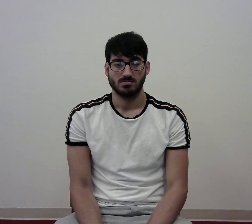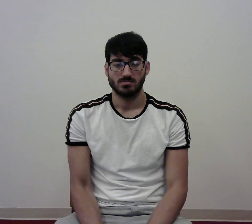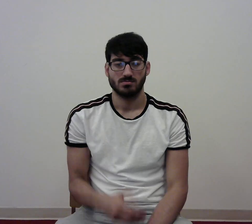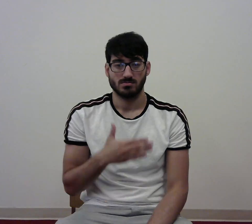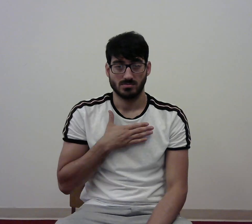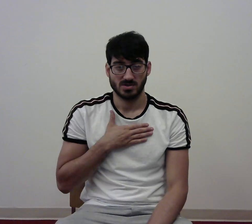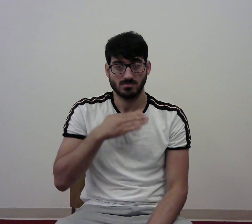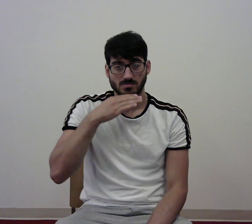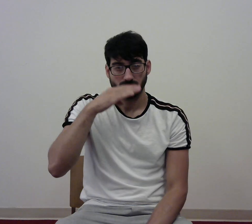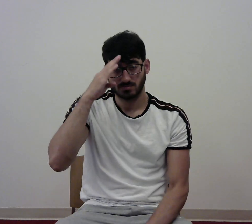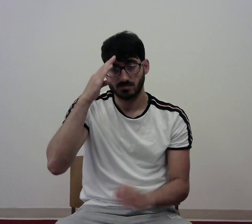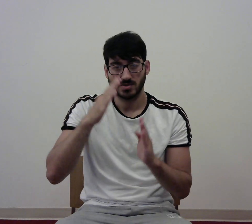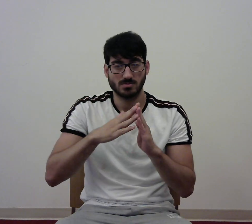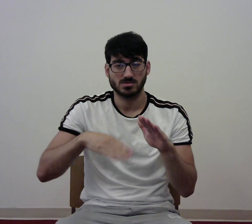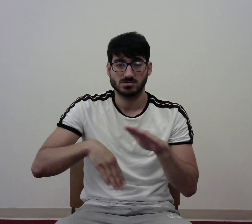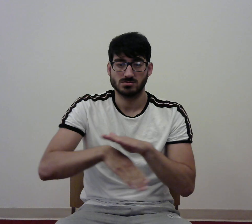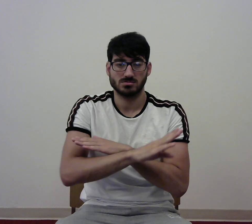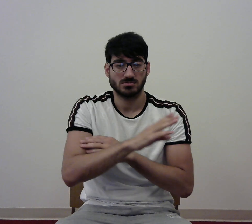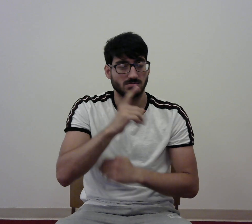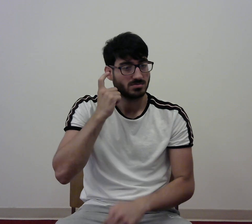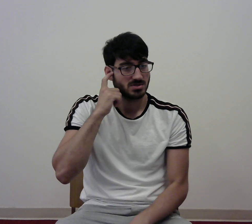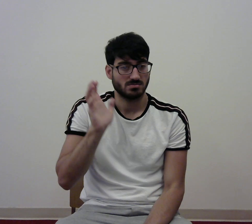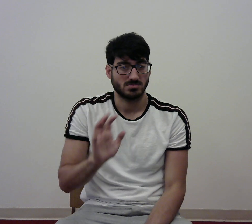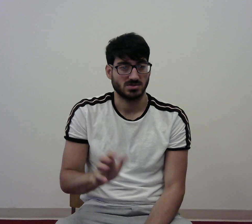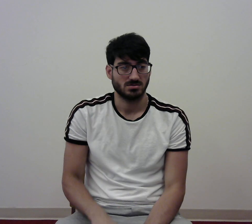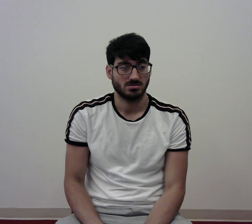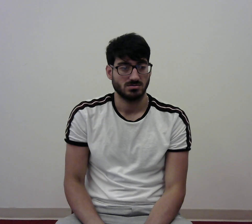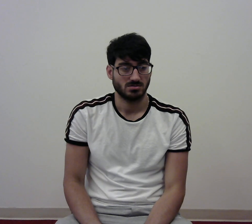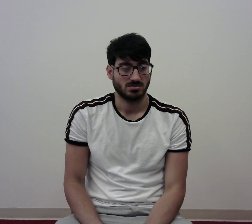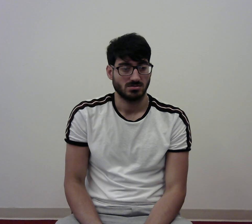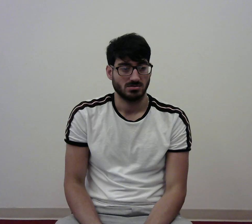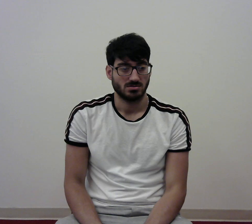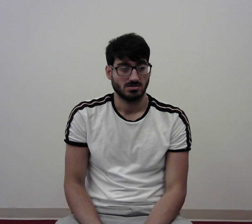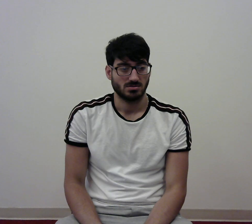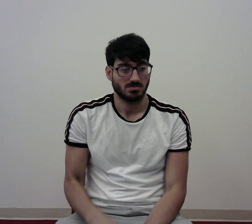Mənim atam evdən çıxa bilmir